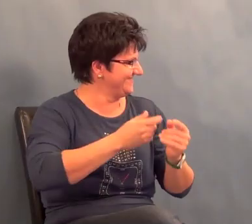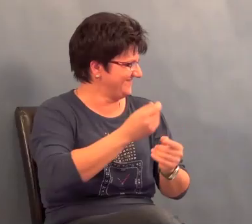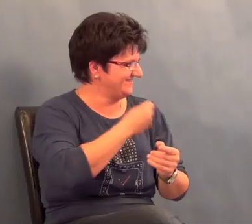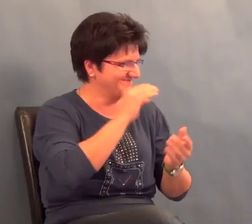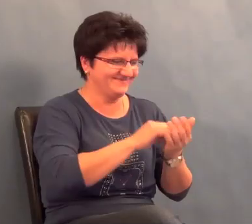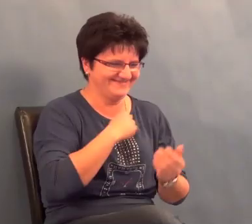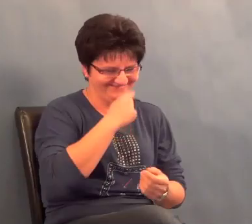Zgubiłam się.